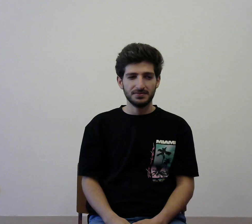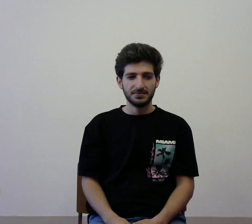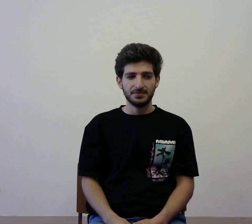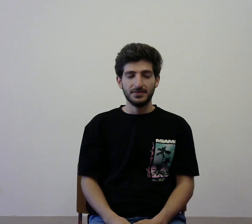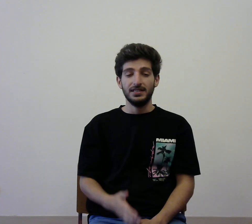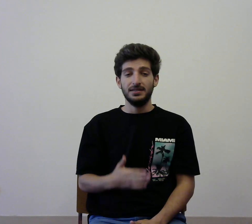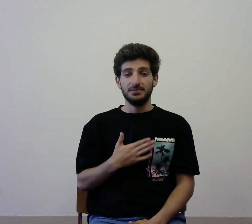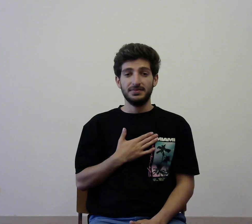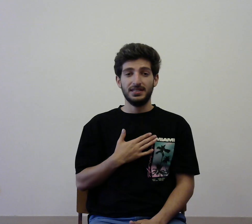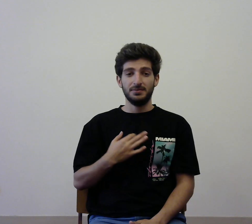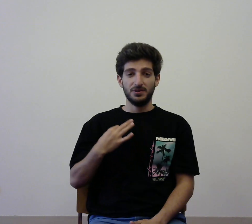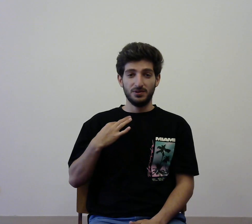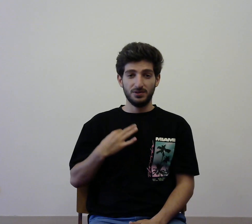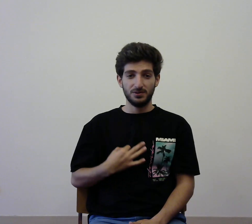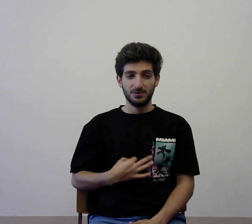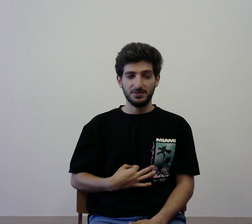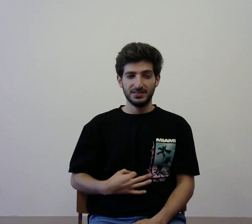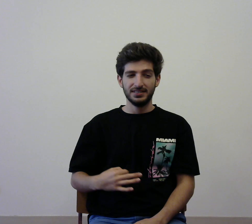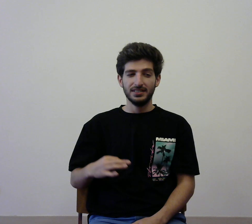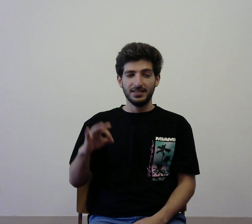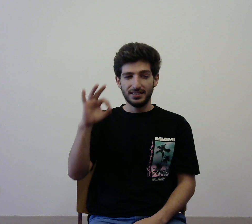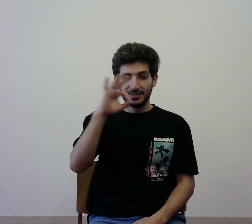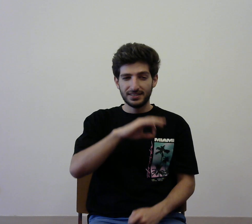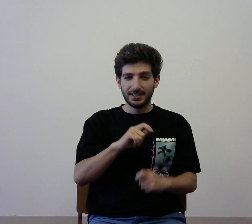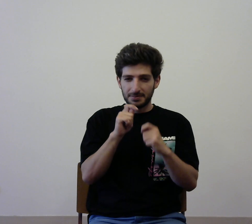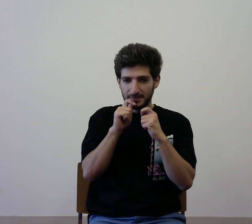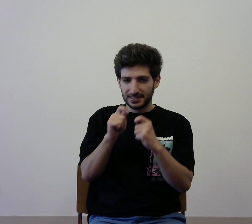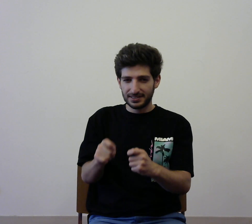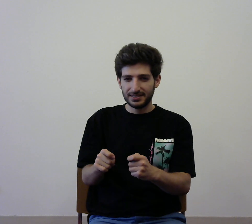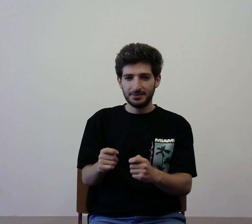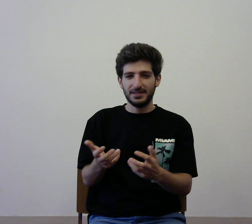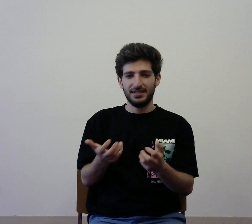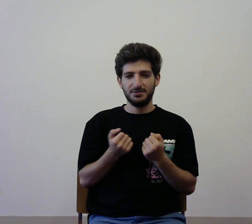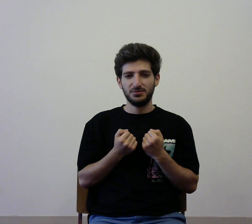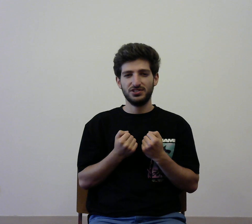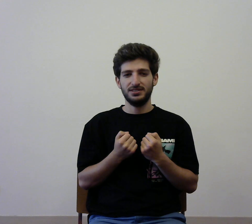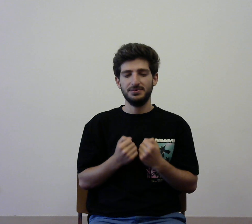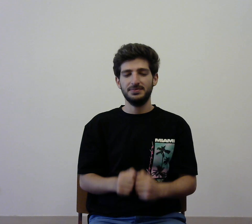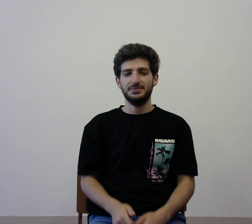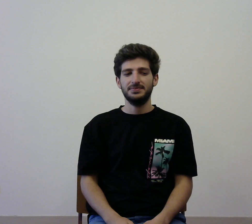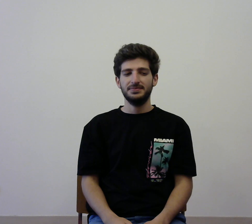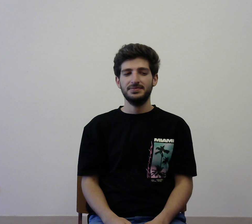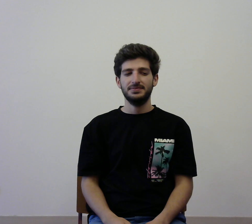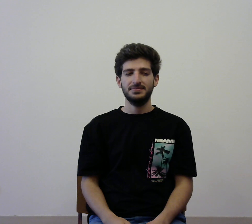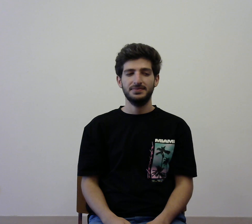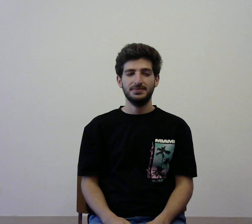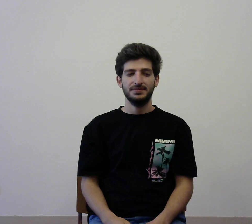Mən oğlum üçün hədiyyə almışam